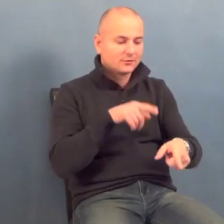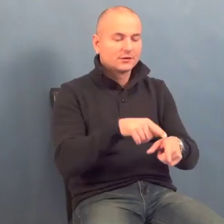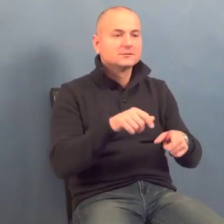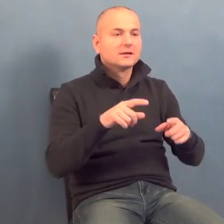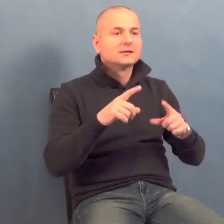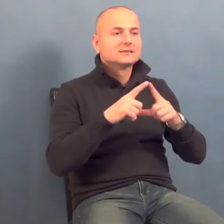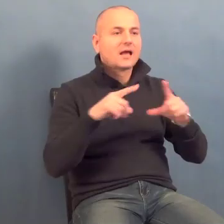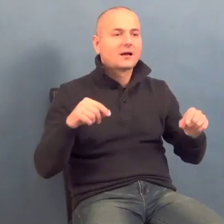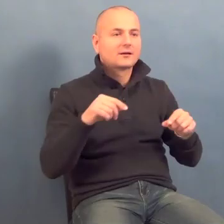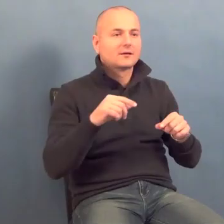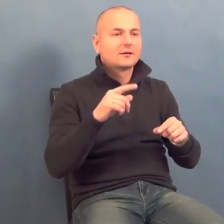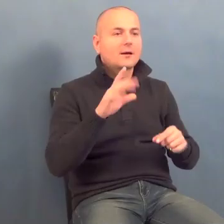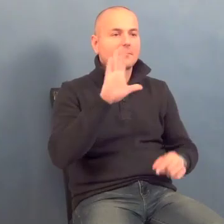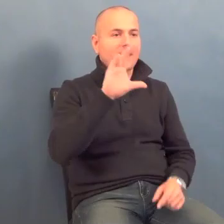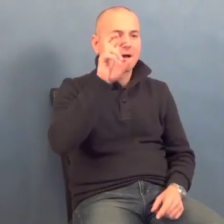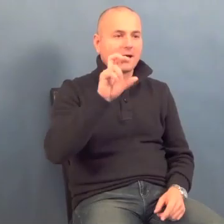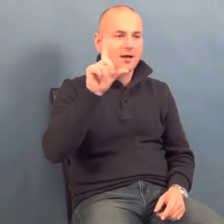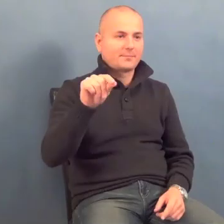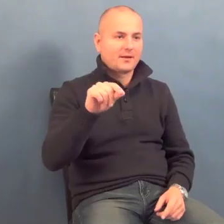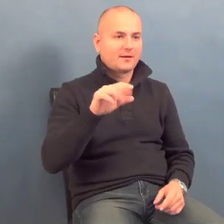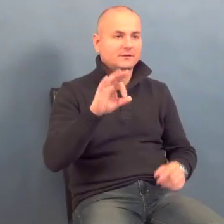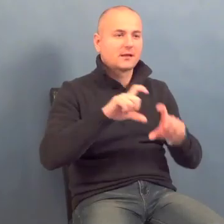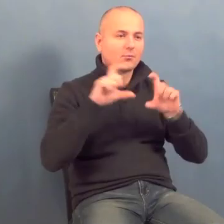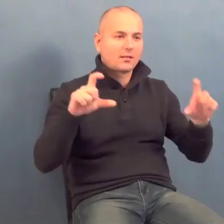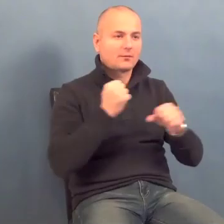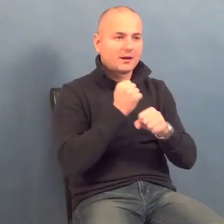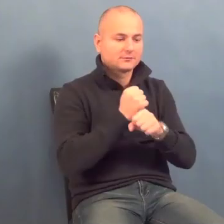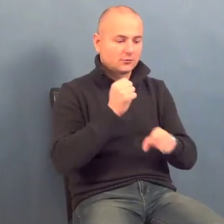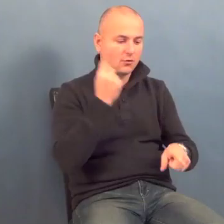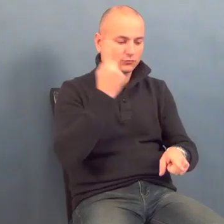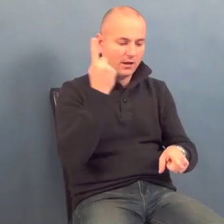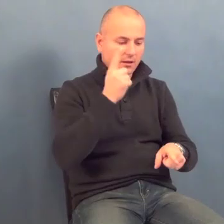To jest chyba trójkątny znak, takie BHP, w zakładzie pracy.